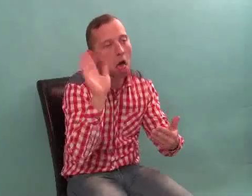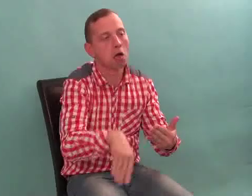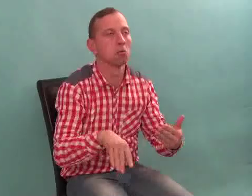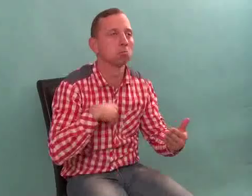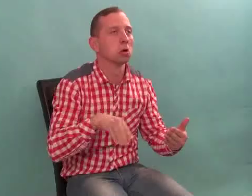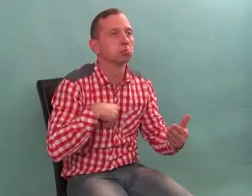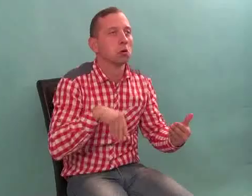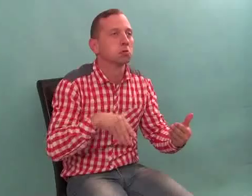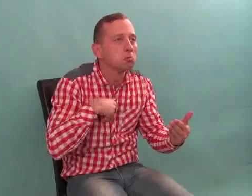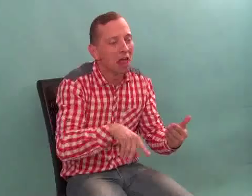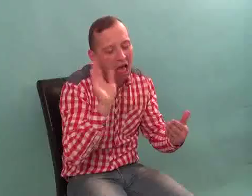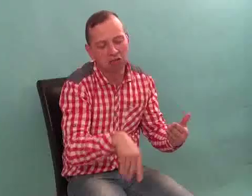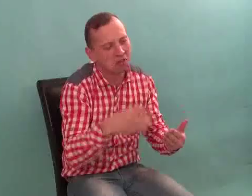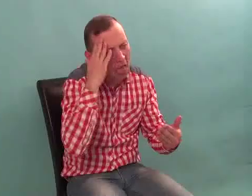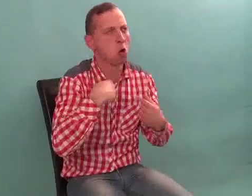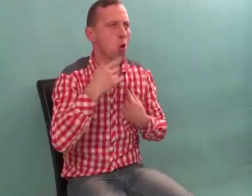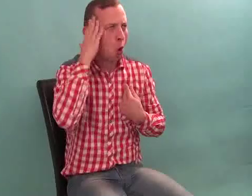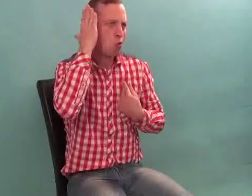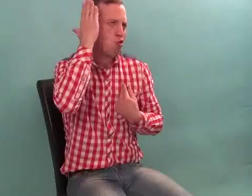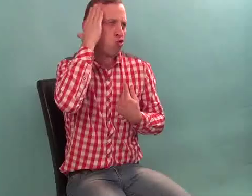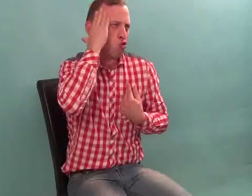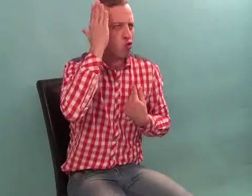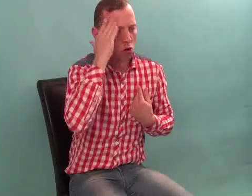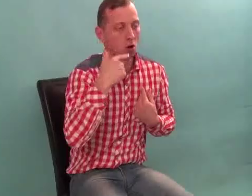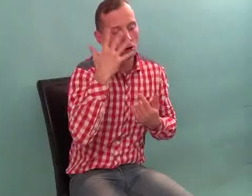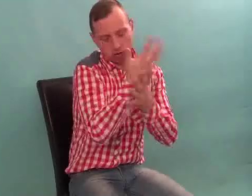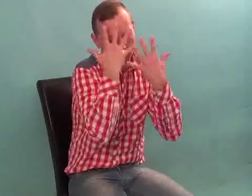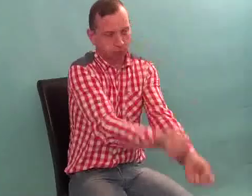Ktoś myśli, że może, że wszystko wie i umie, później nadejdzie taka sytuacja, że zacznie komuś się kręcić w głowie i zemdleje.